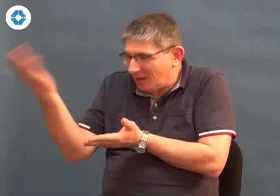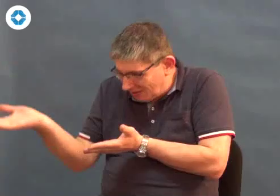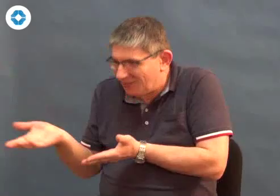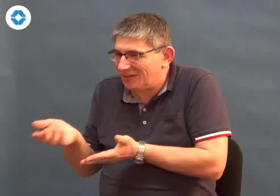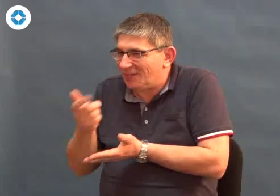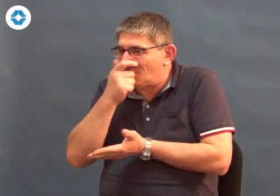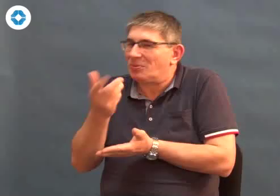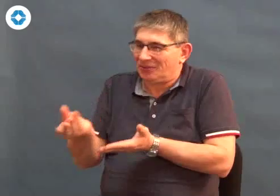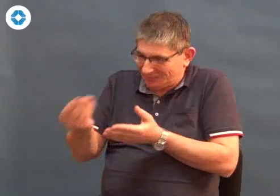Chaplin przyjmuje i chowa pieniądze.